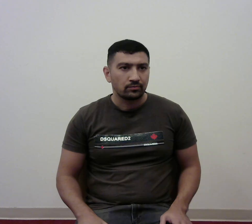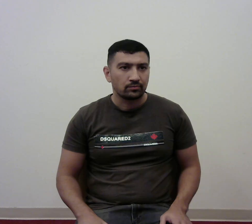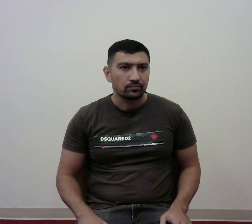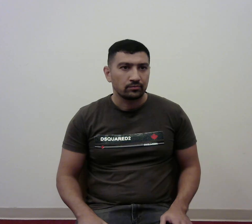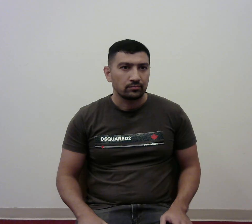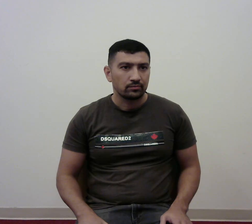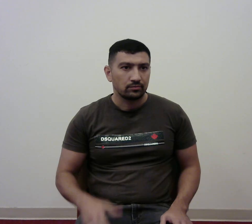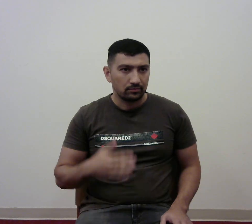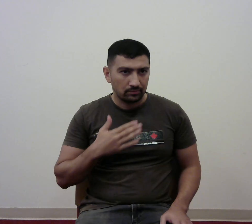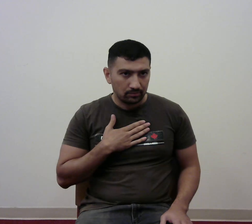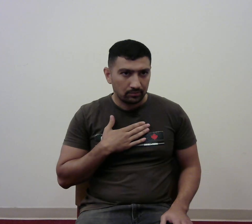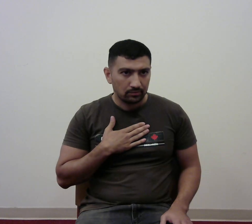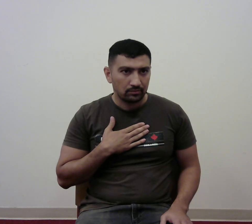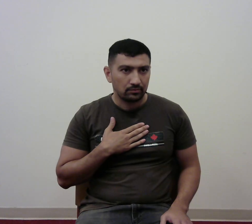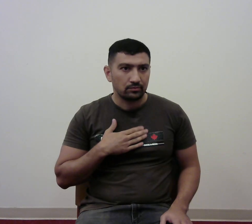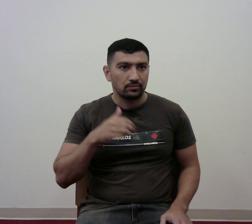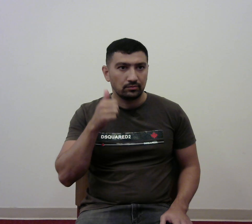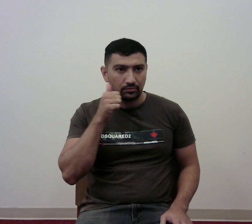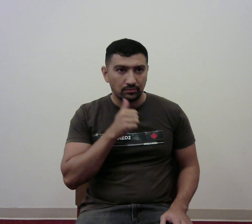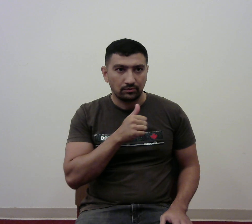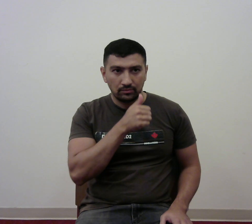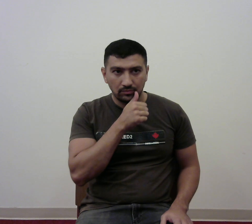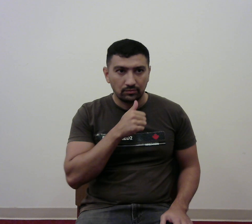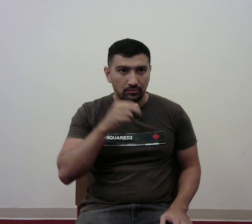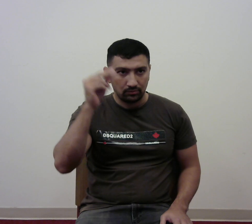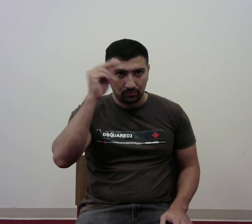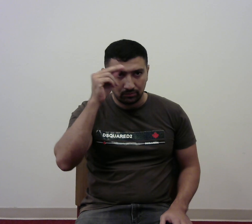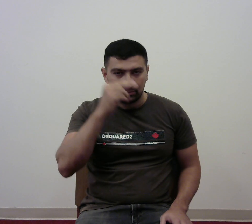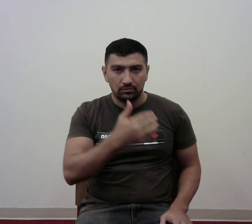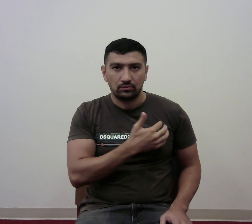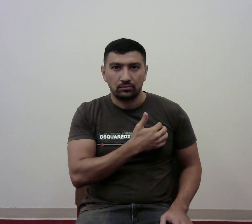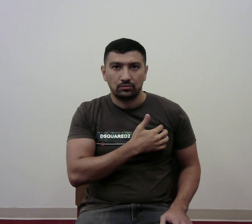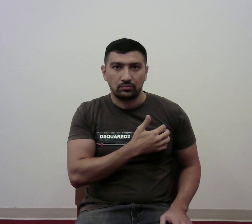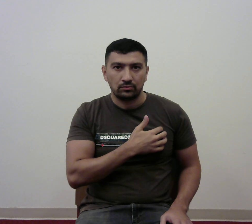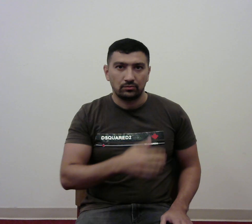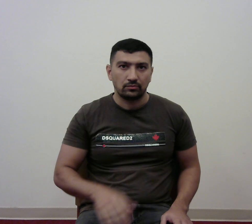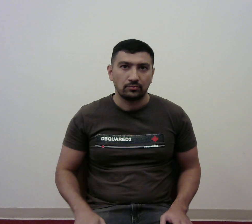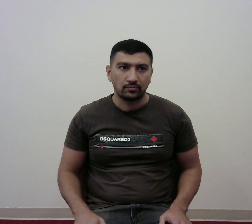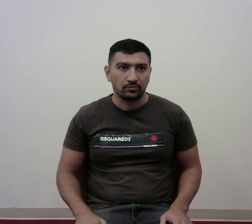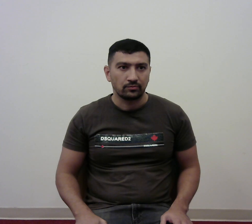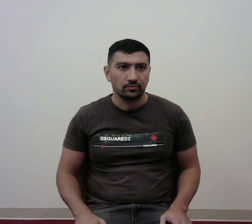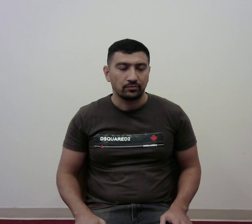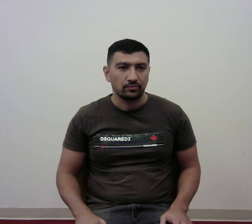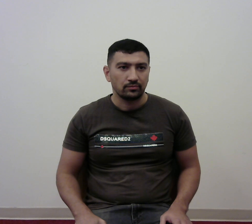Mən kodlaşdırma öyrənmək istəyirəm